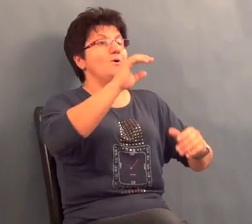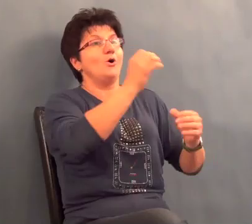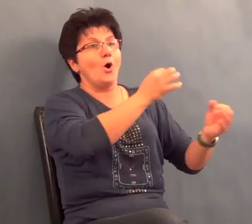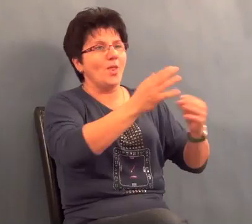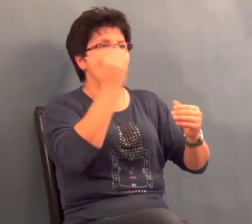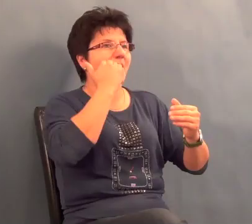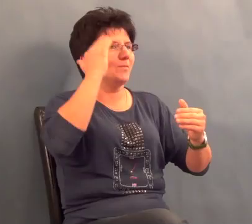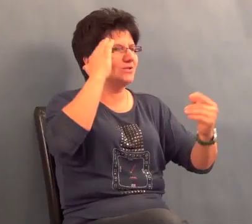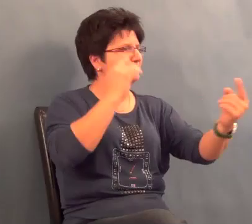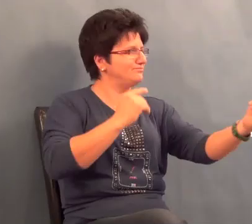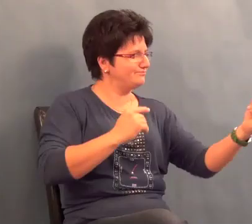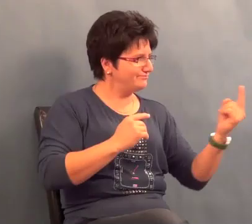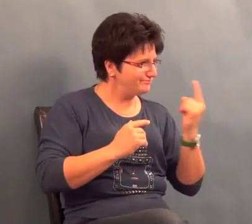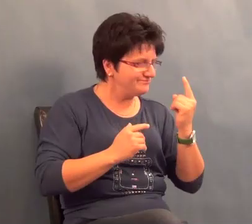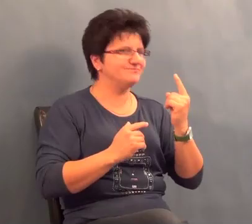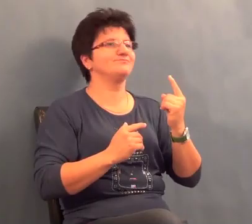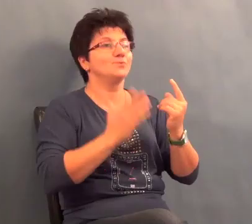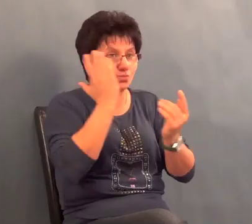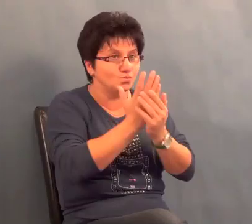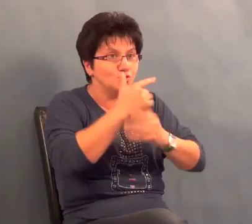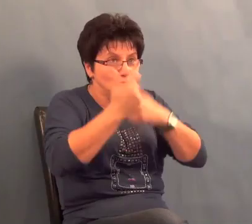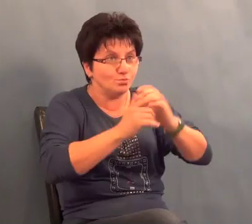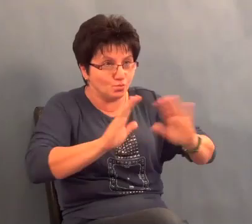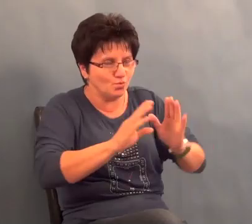Z mieszkania wychodzi pani i pyta: "Już zrobione?"